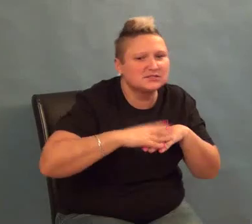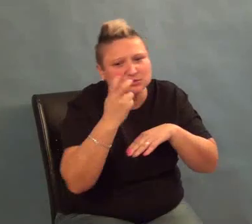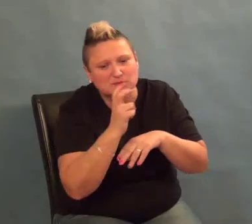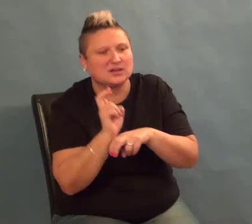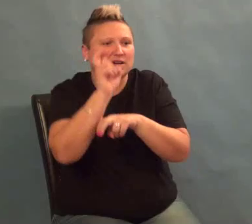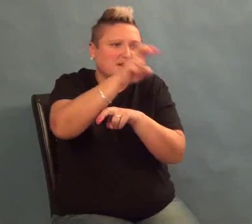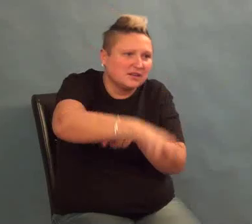Pies wyskoczył przez okno.